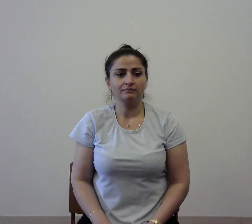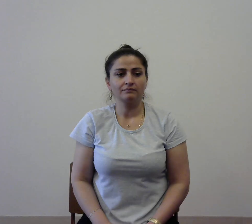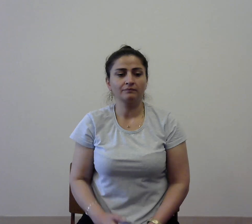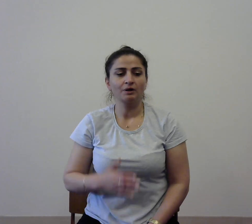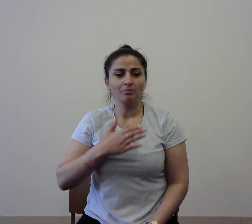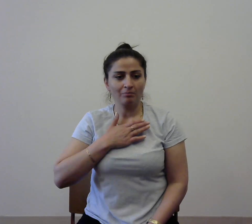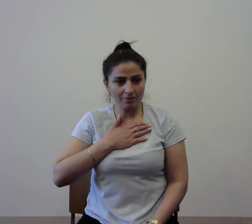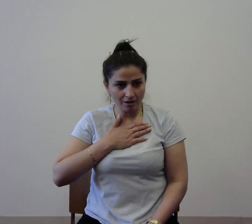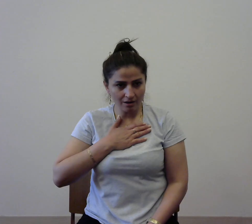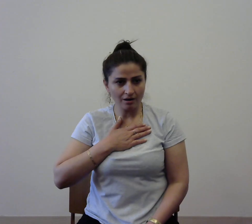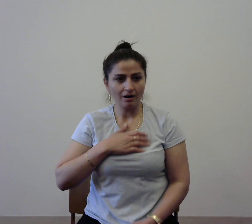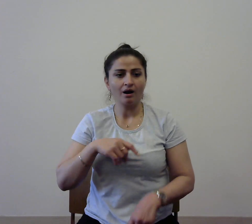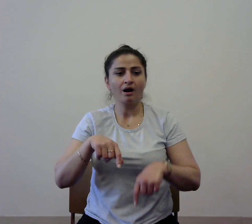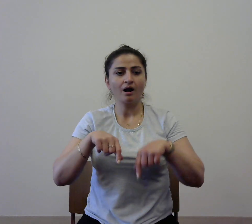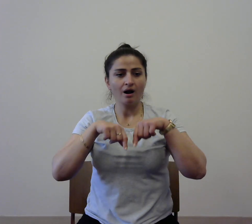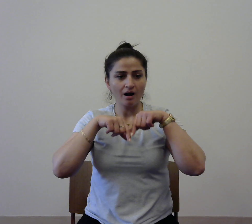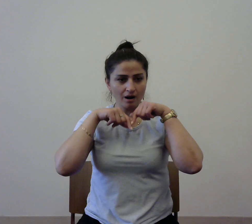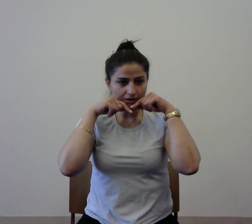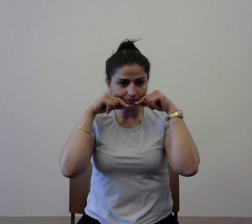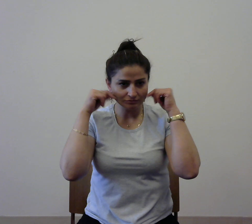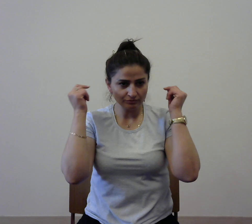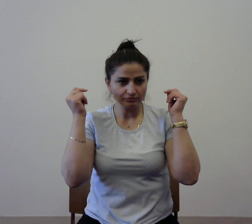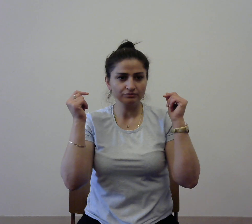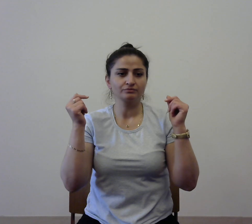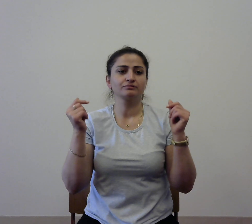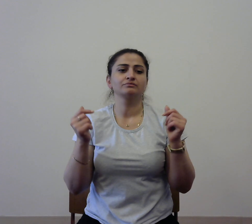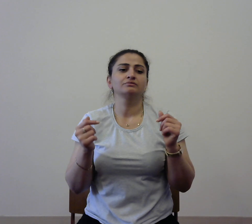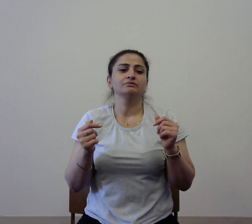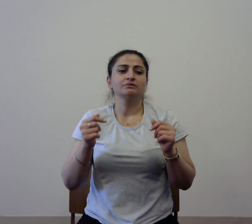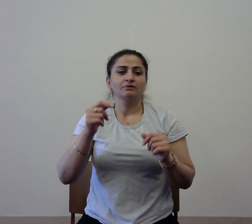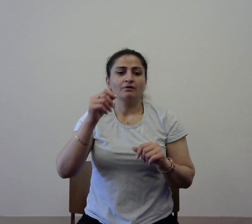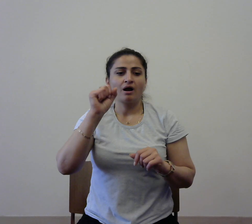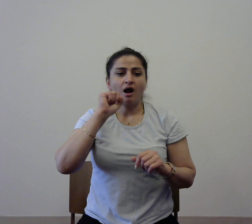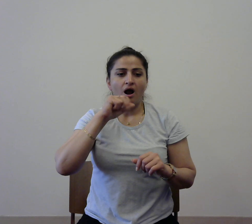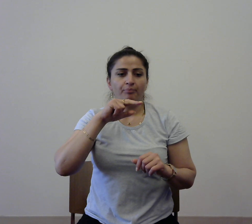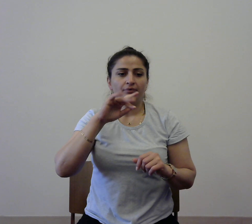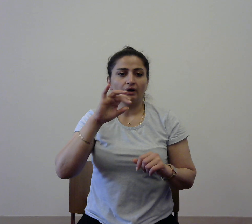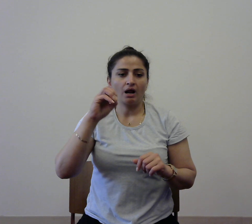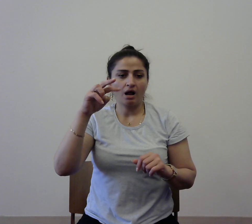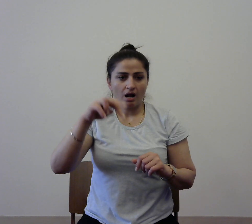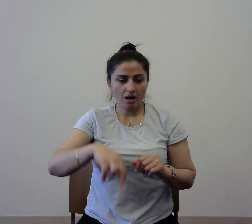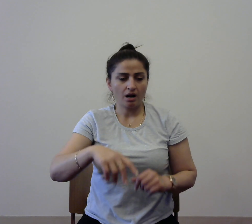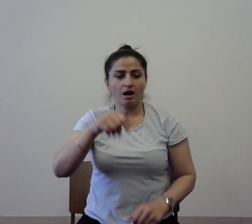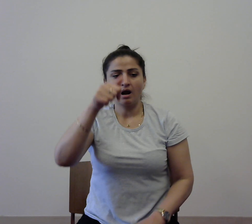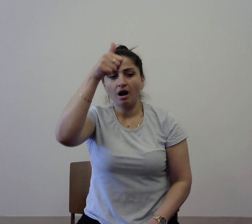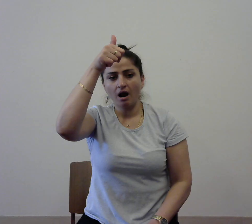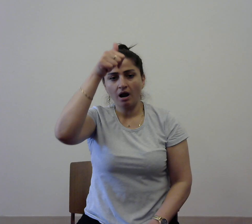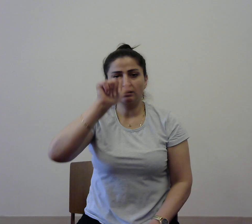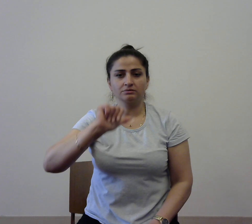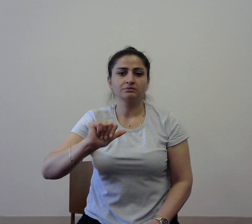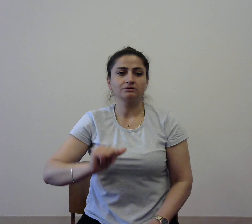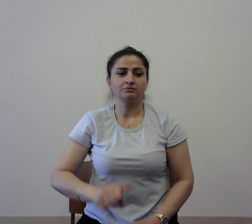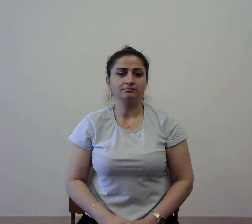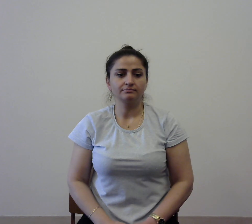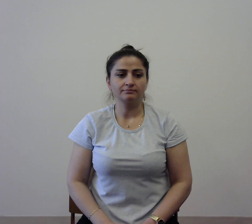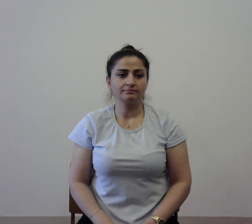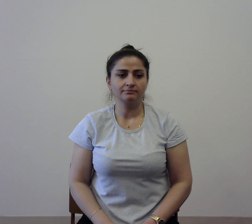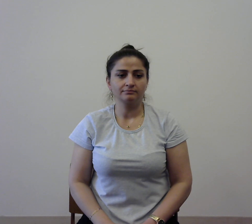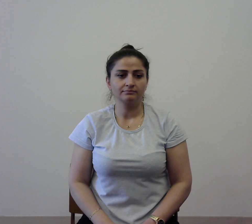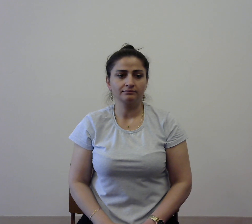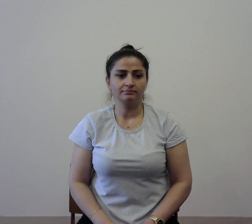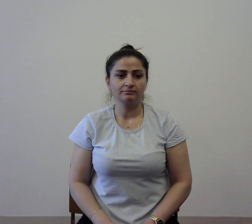Mənim ad günüm aprel ayındadır